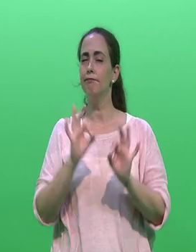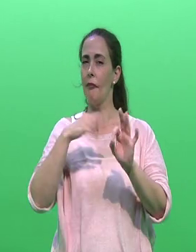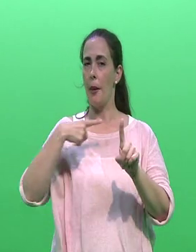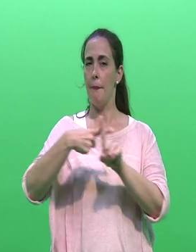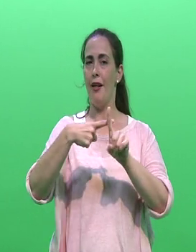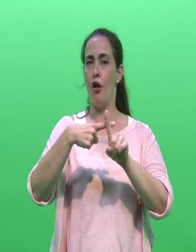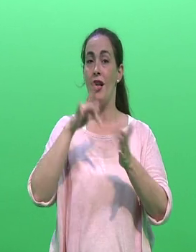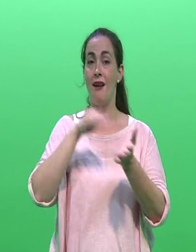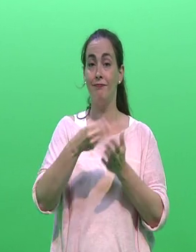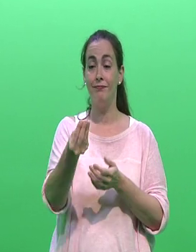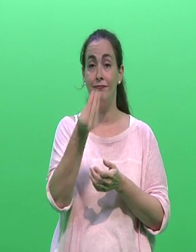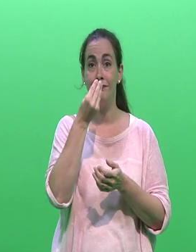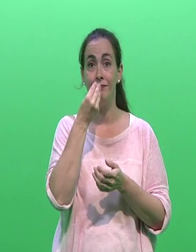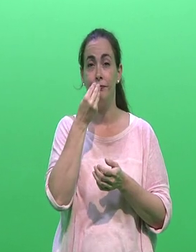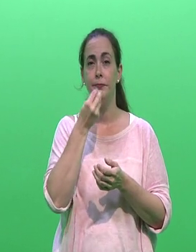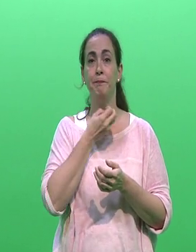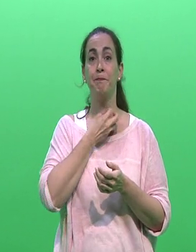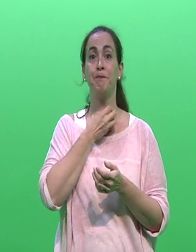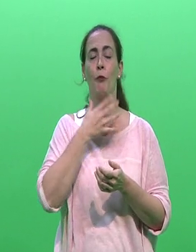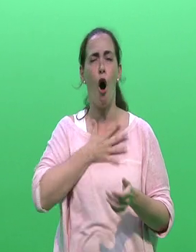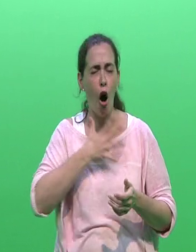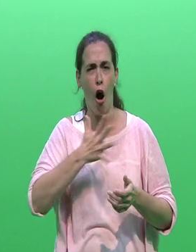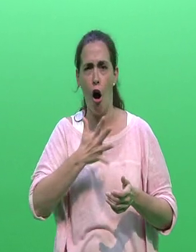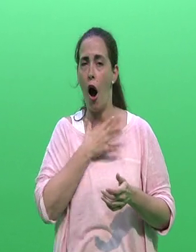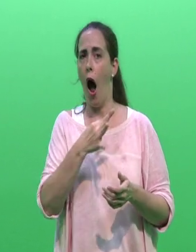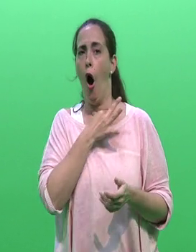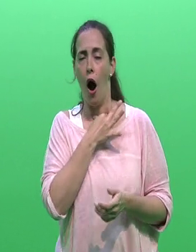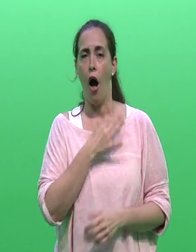Quan dino em pica molt el coll i començo a tossir, m'ofego.